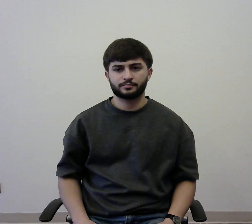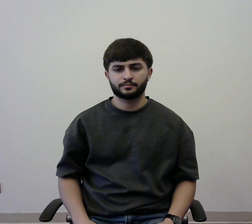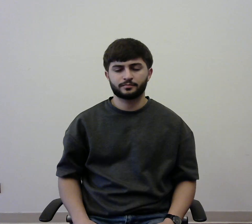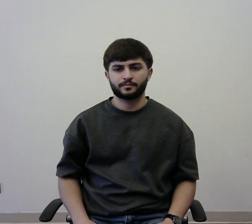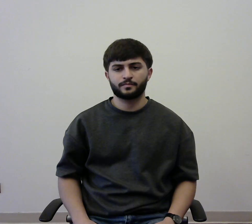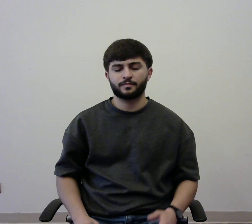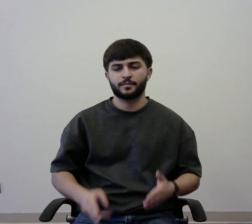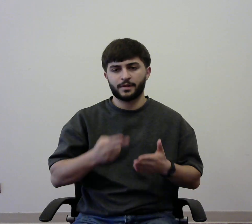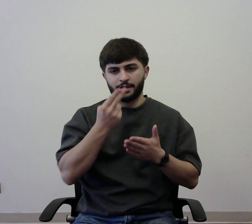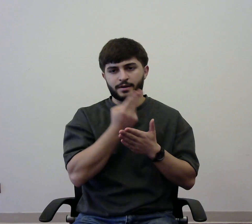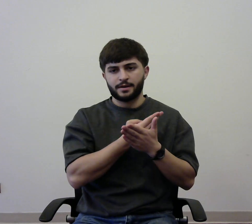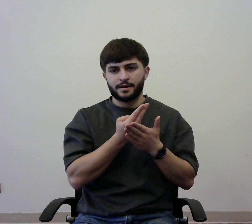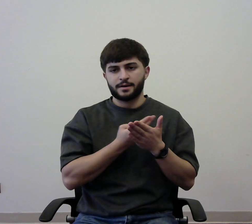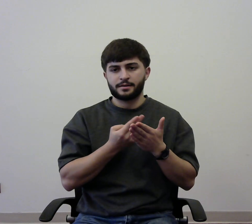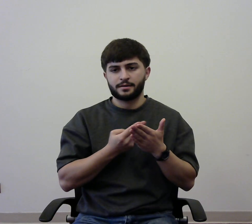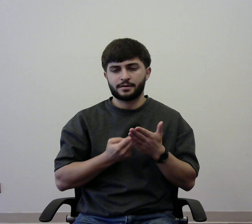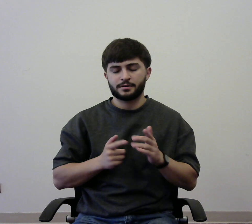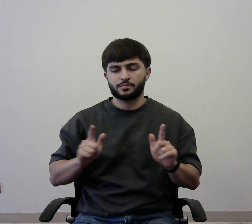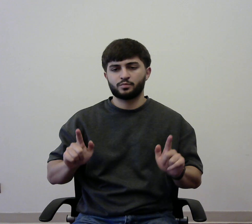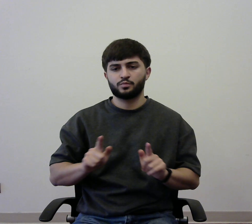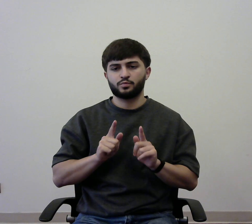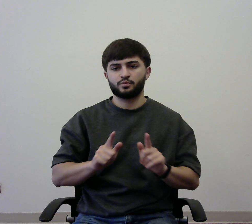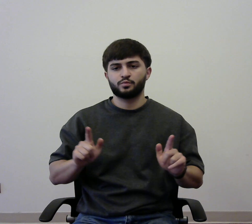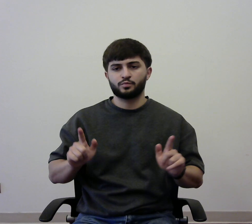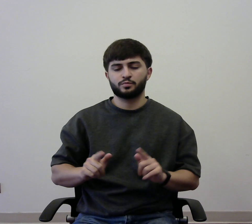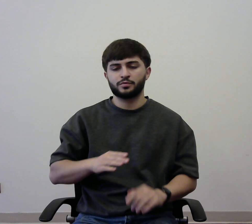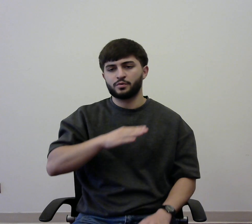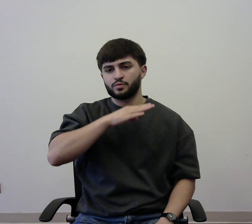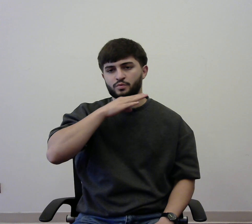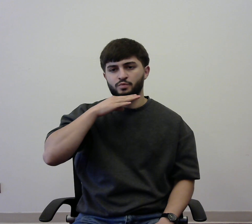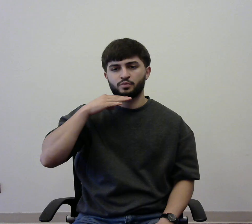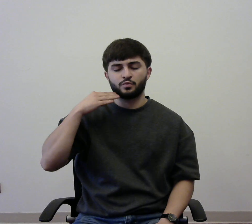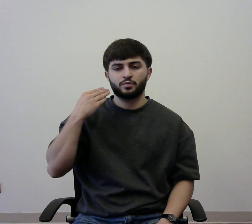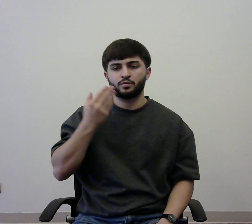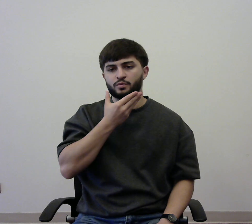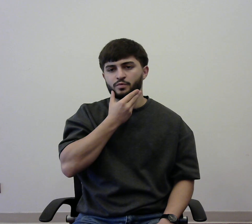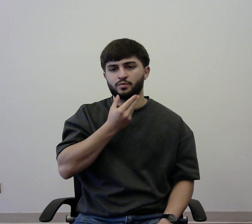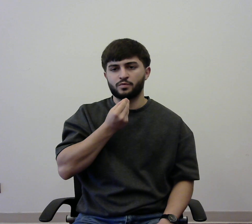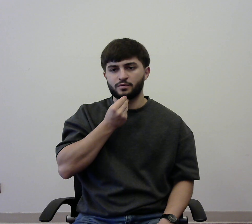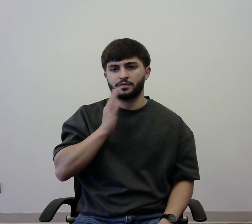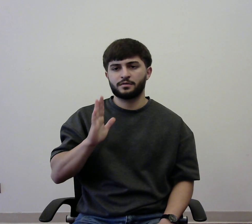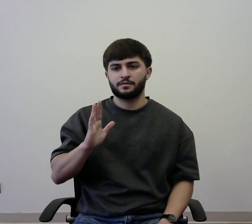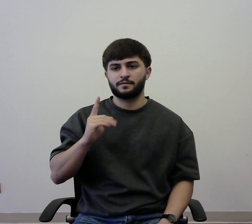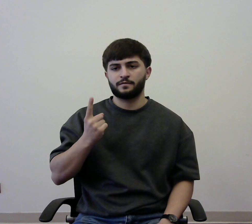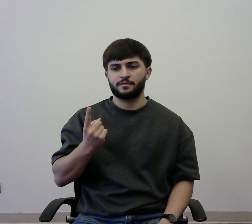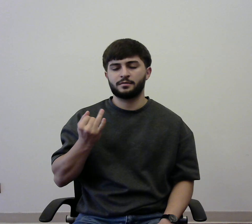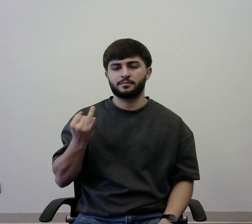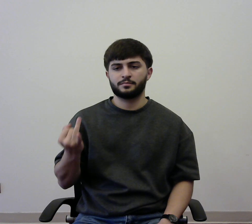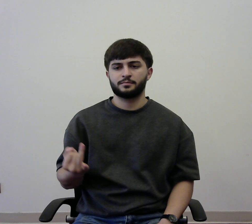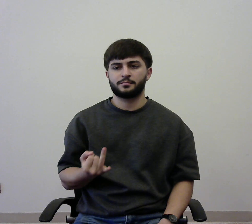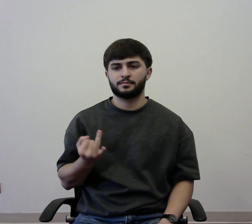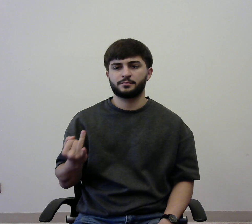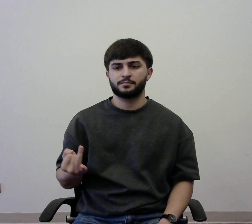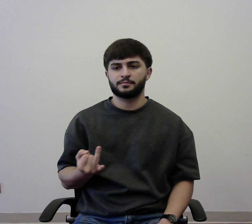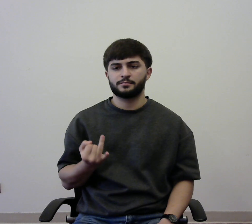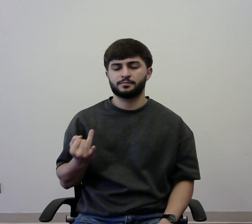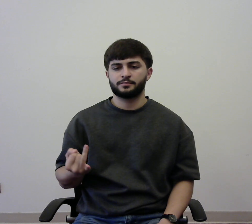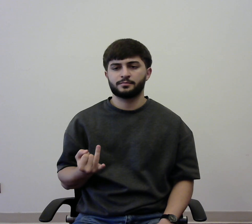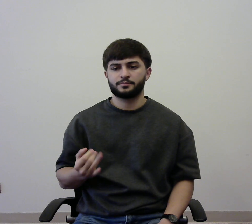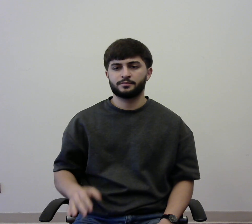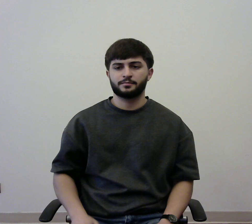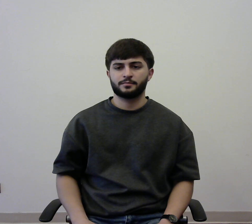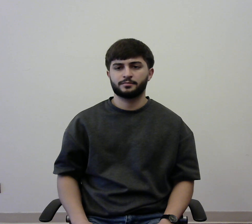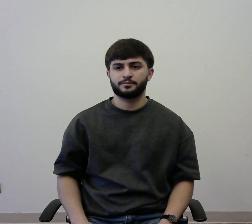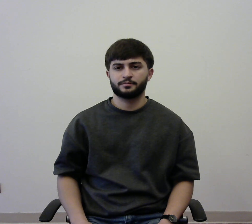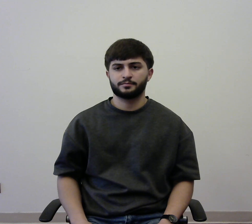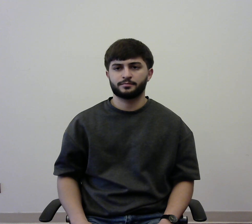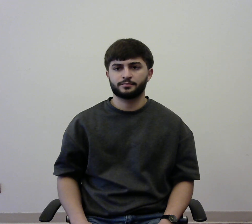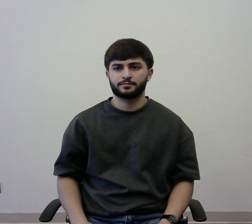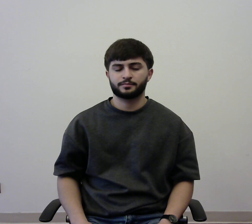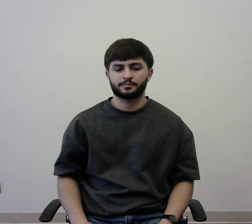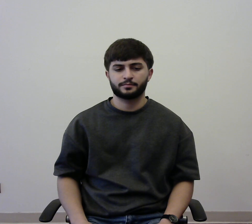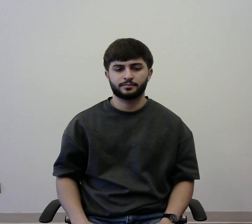Rəsm muzeyi çox gözəl və maraqlıdır